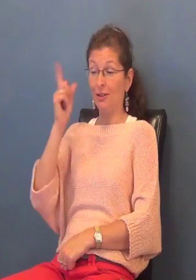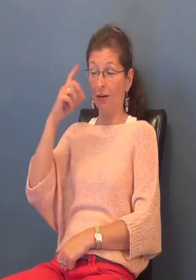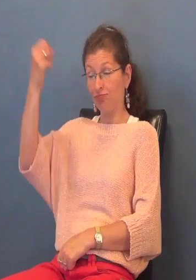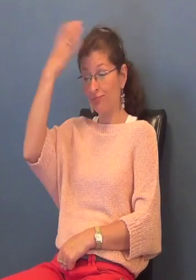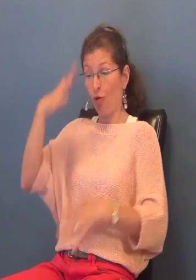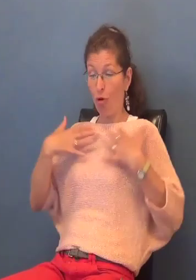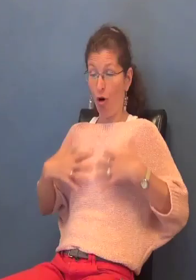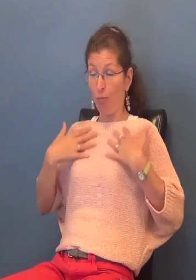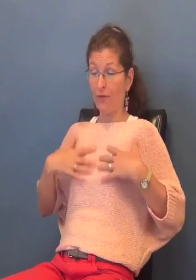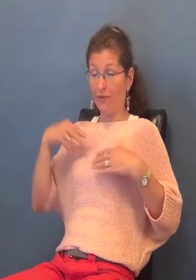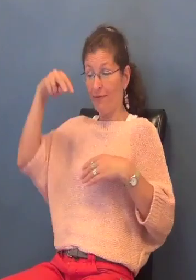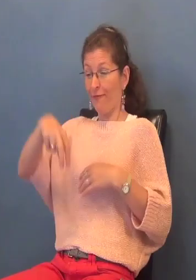Zakaz kąpieli pod prysznicem.